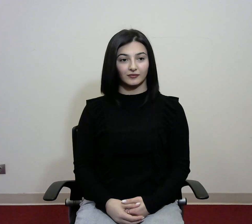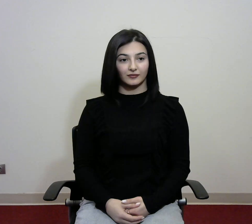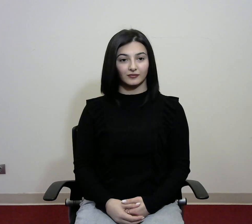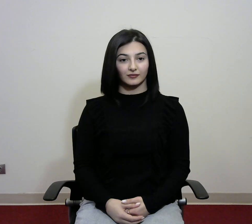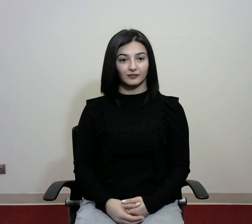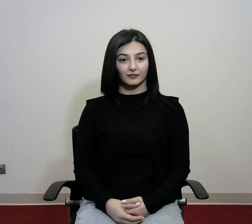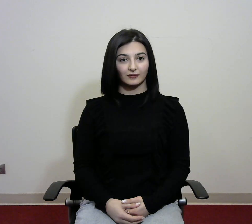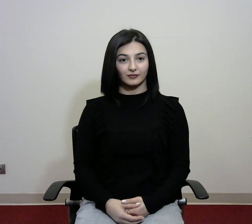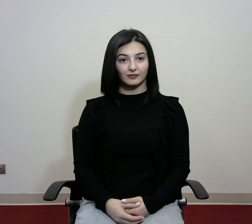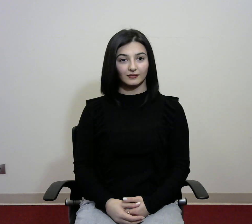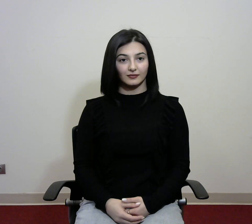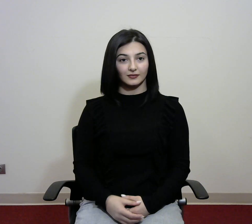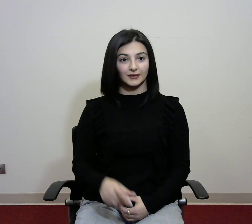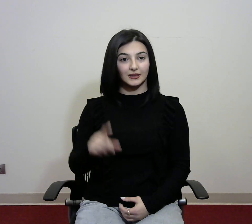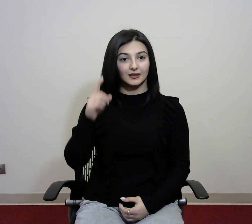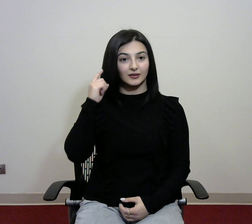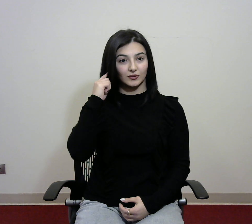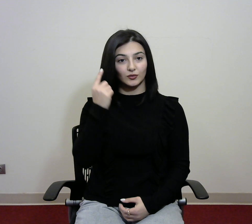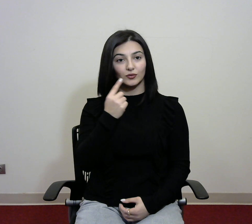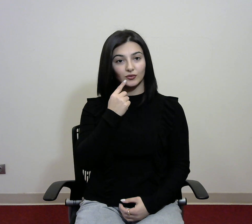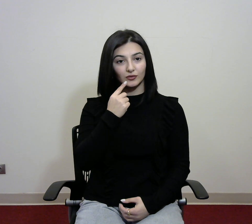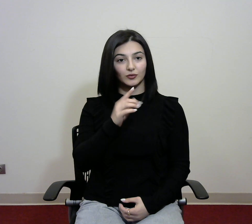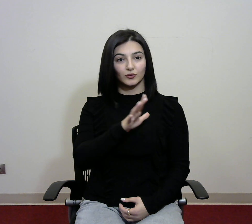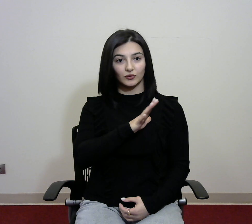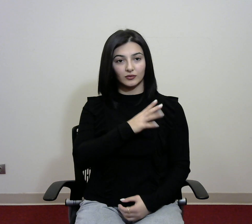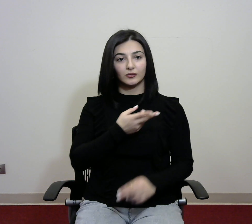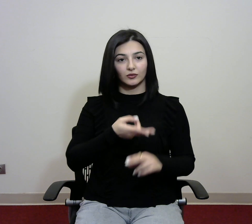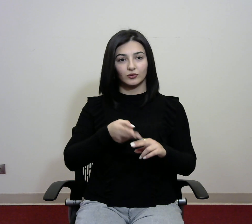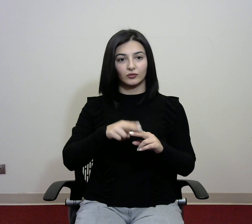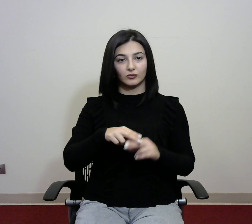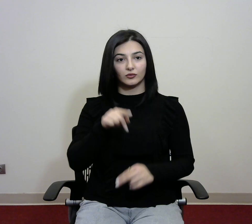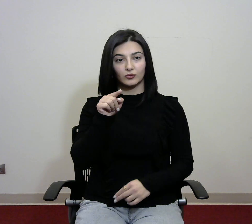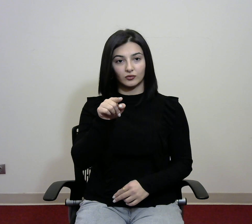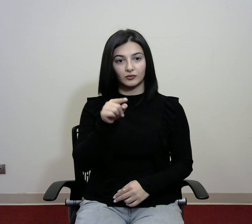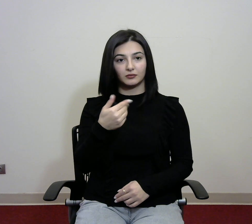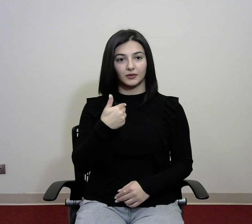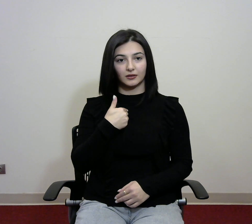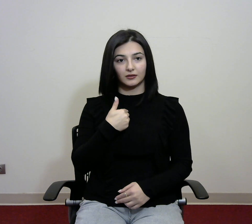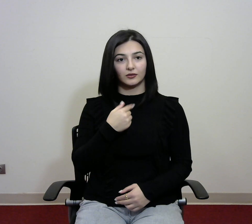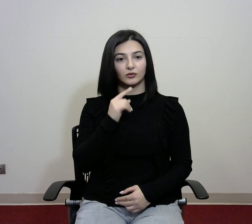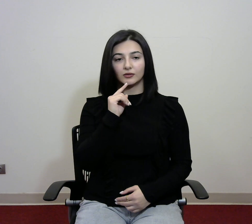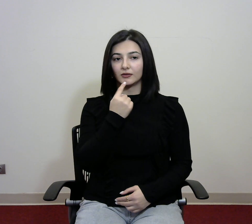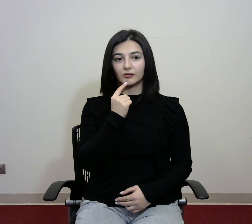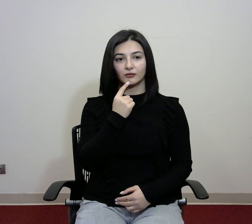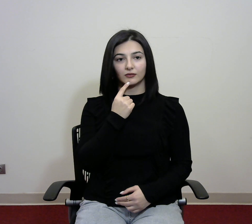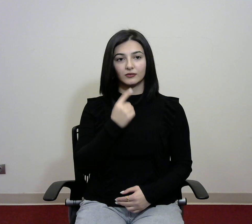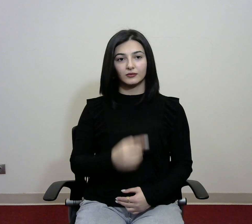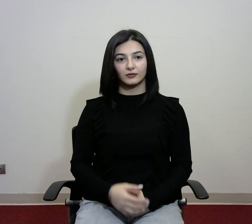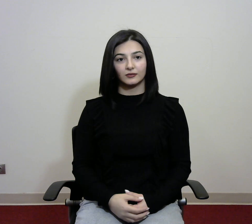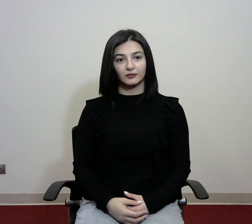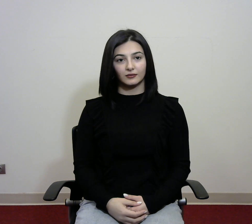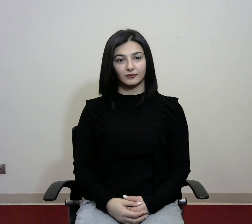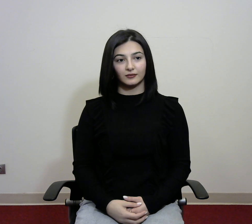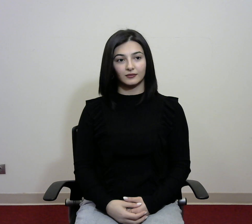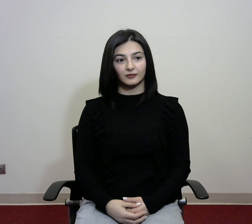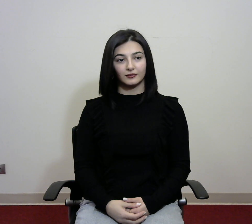Eşitmə məhdudiyyəti olduğuna görə bu mənə çətindir